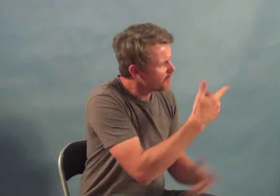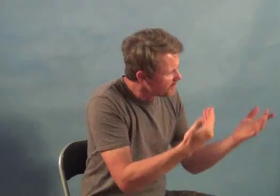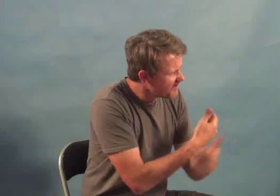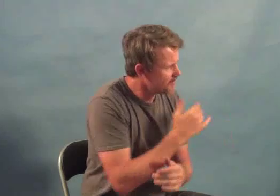Szyba ma być nowa.